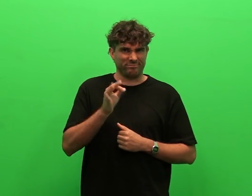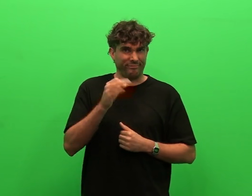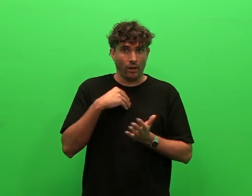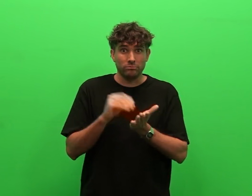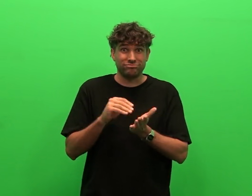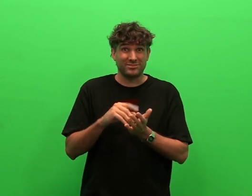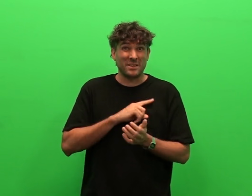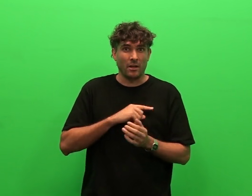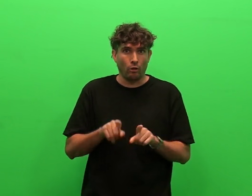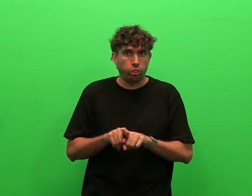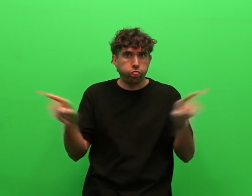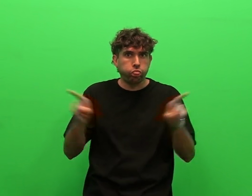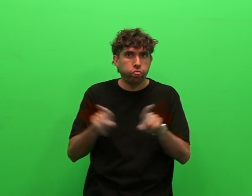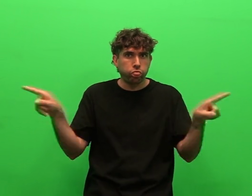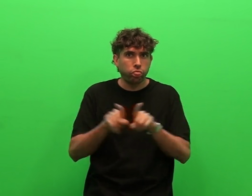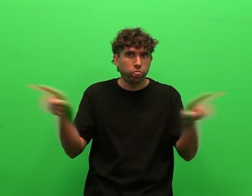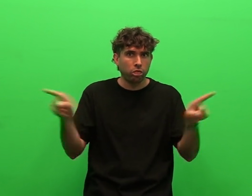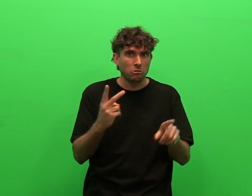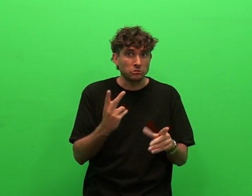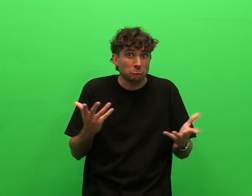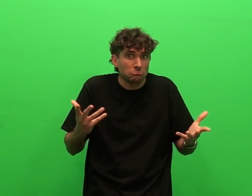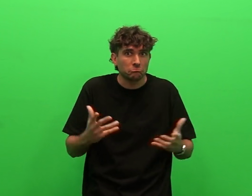Sí, moltes vegades quan faig pipí em surten dos rajos, no ho sé.